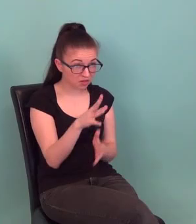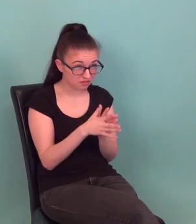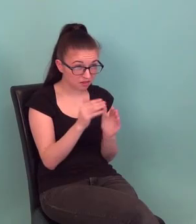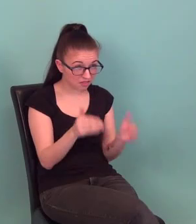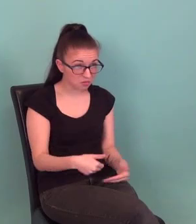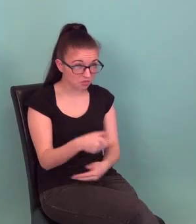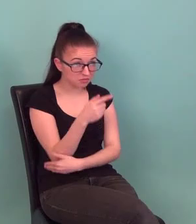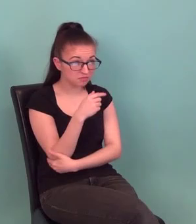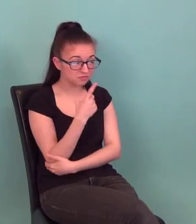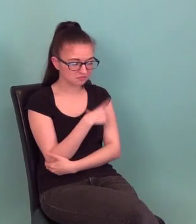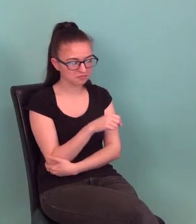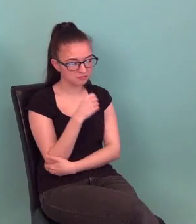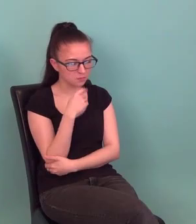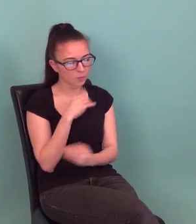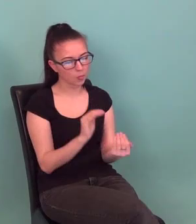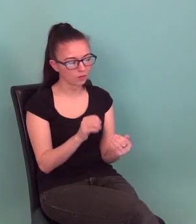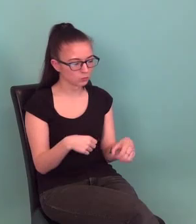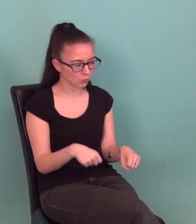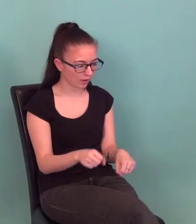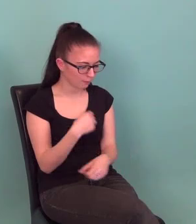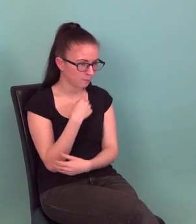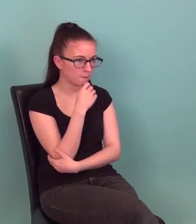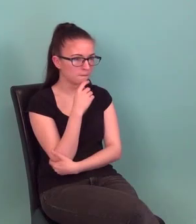Tak migasz skuter? Aha, bo ja mały motor, tak migam.